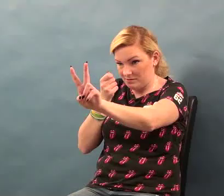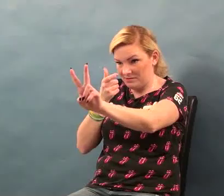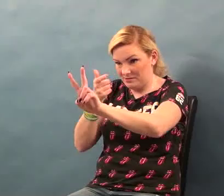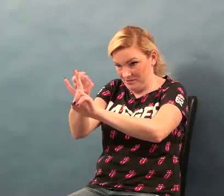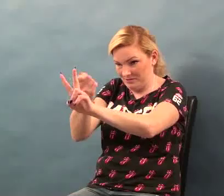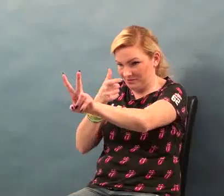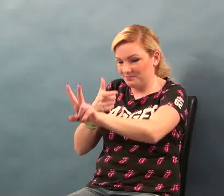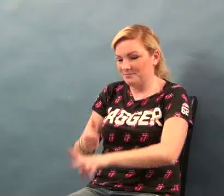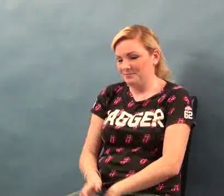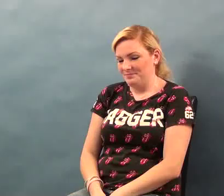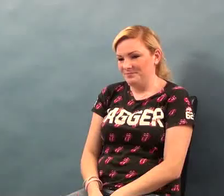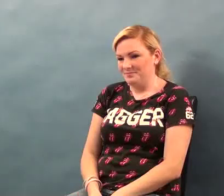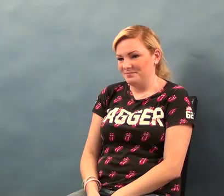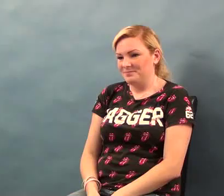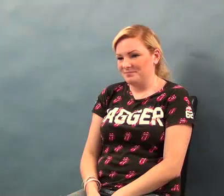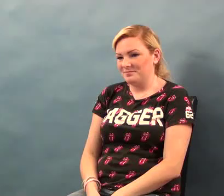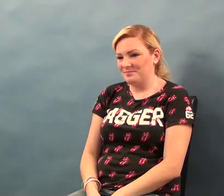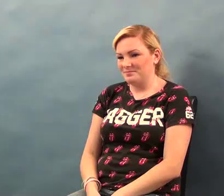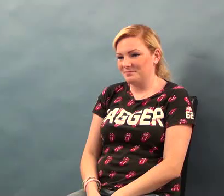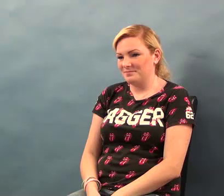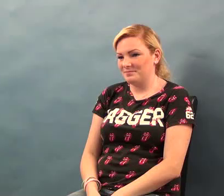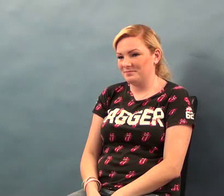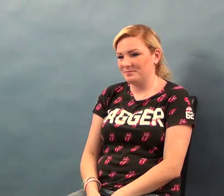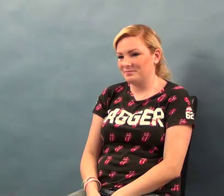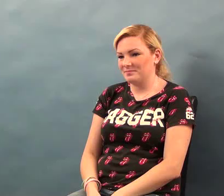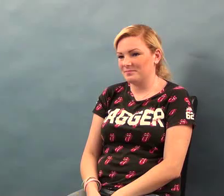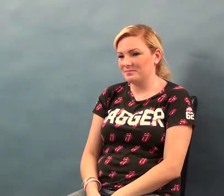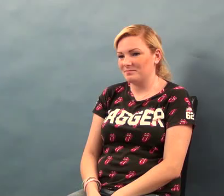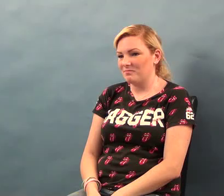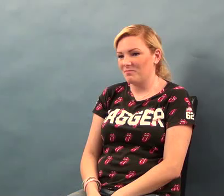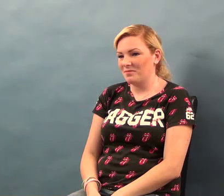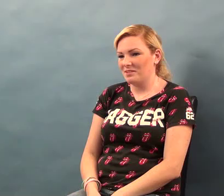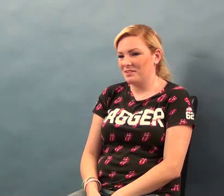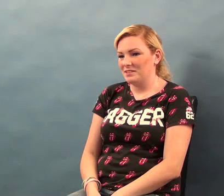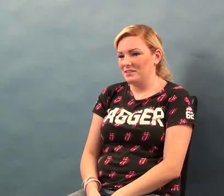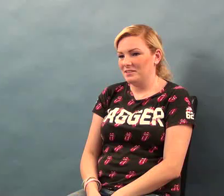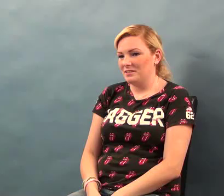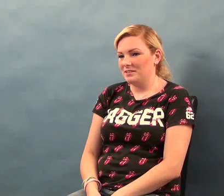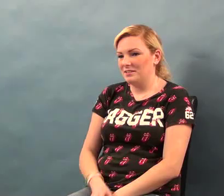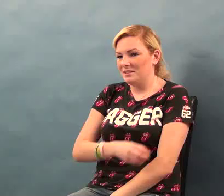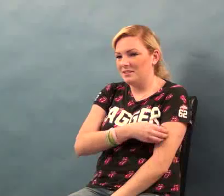Widzę, że to jest ostrzeżenie dla osób, które chcą wejść na jezdnię.